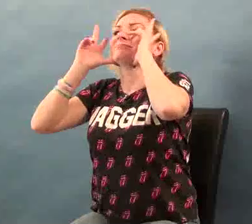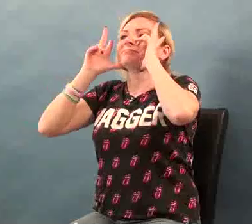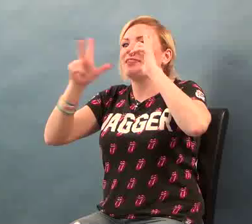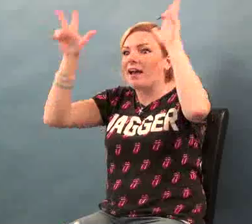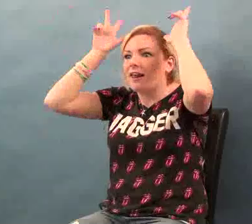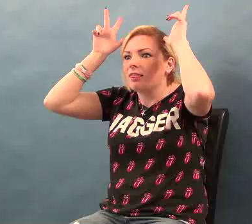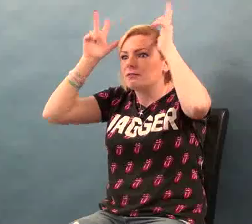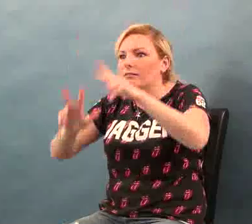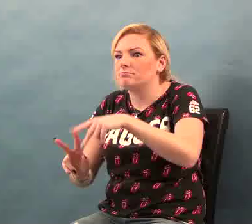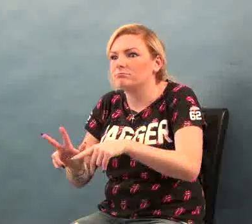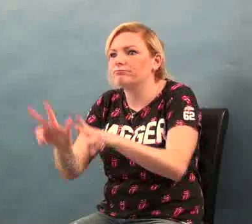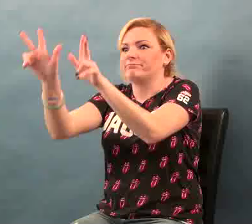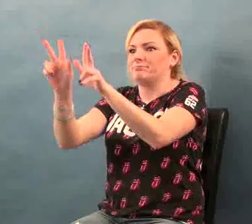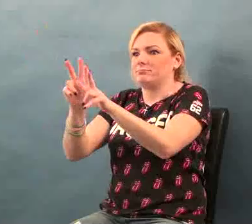To coś to były rogi jelenia.